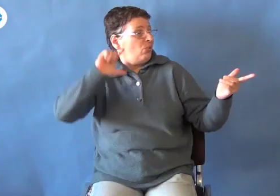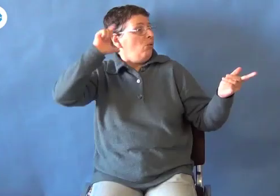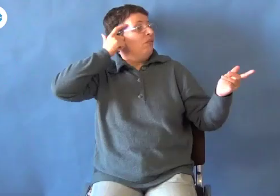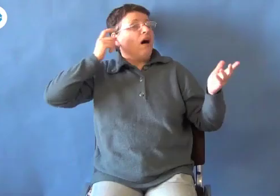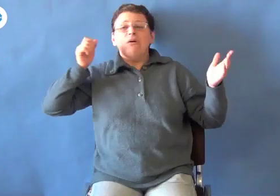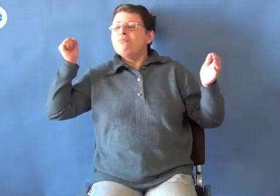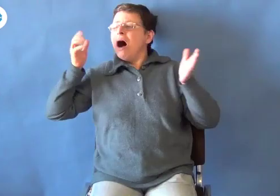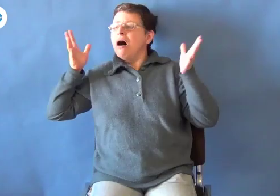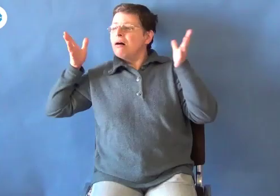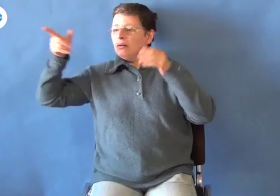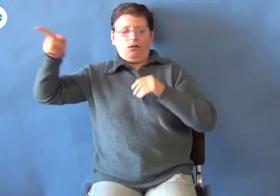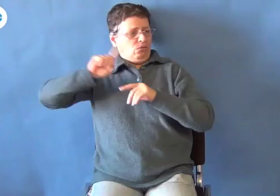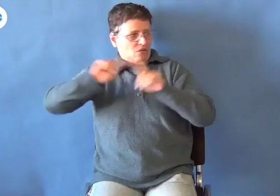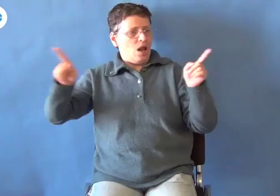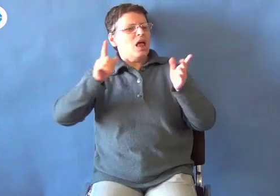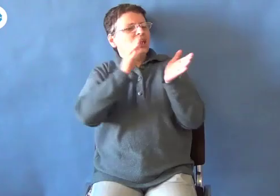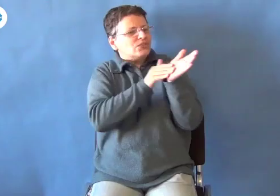W głębokiej wodzie nie wolno.